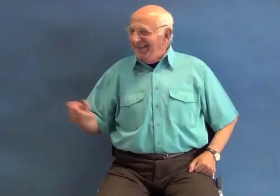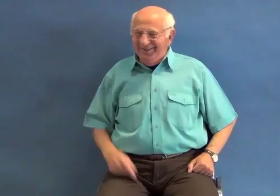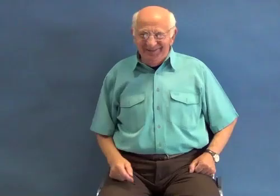Zgadza się.